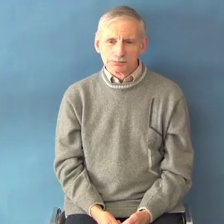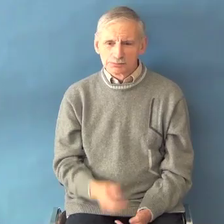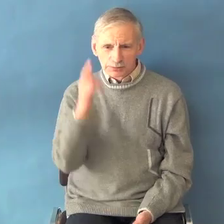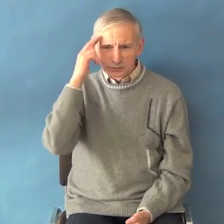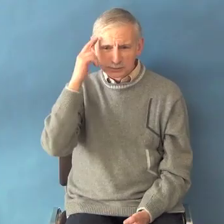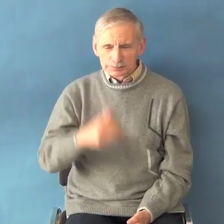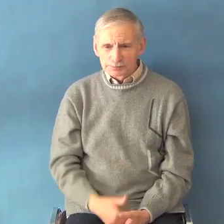Rozumiem.